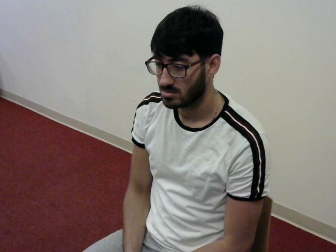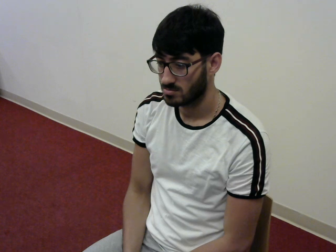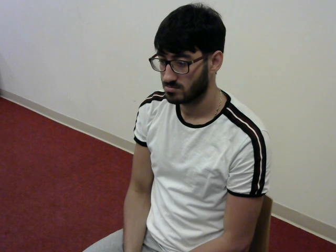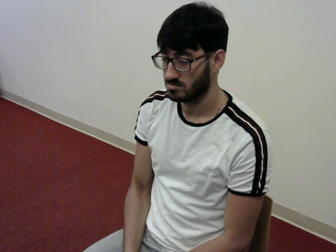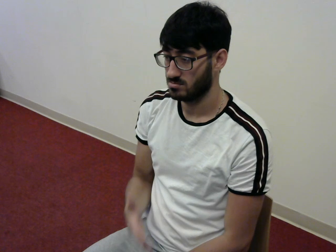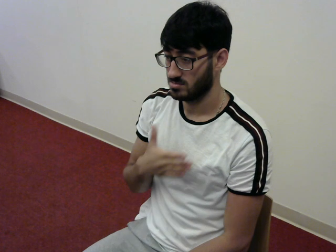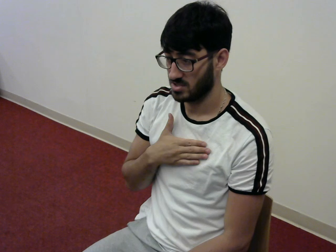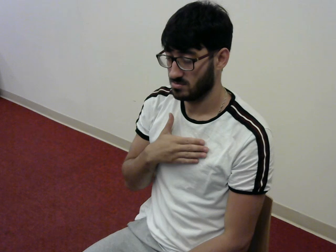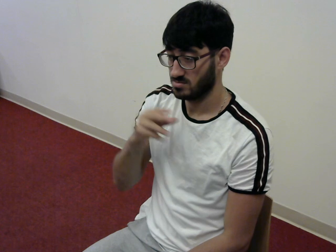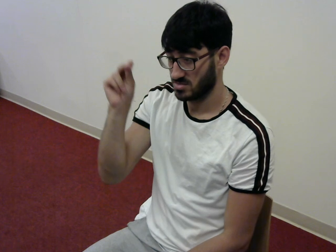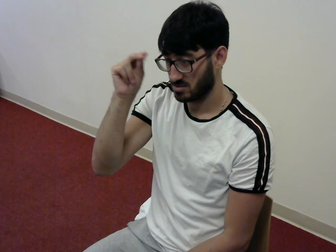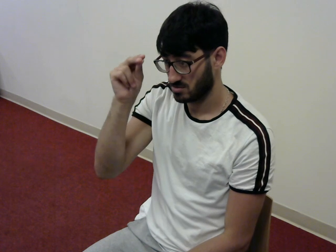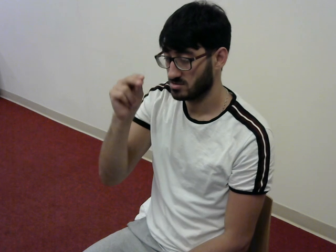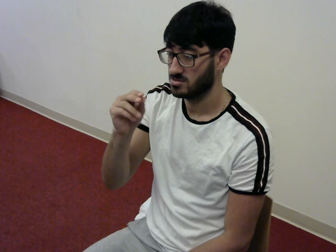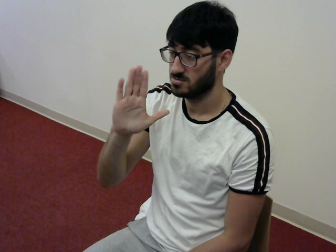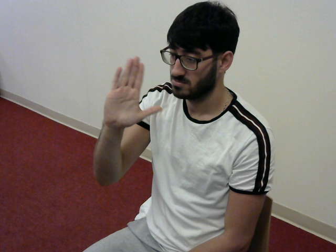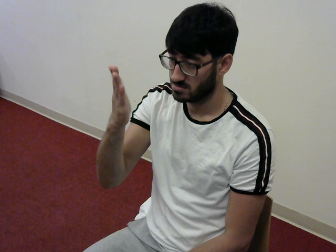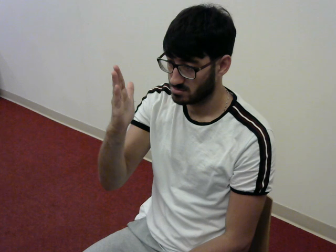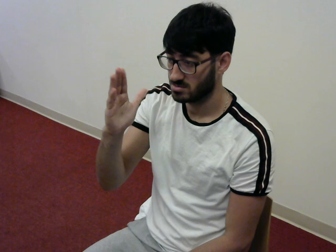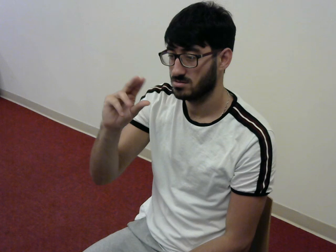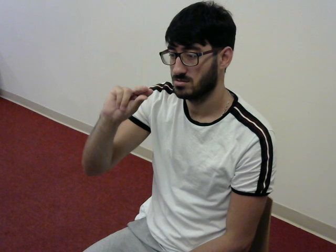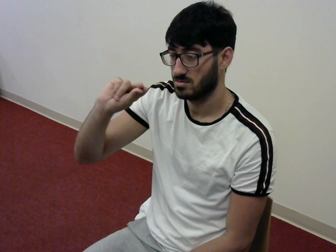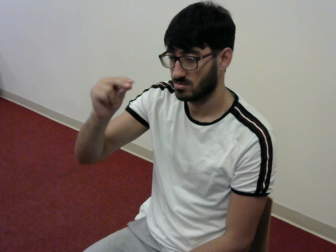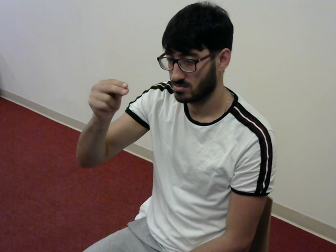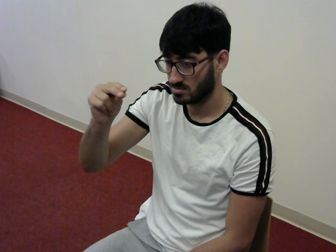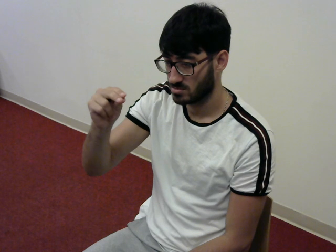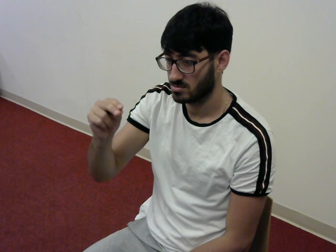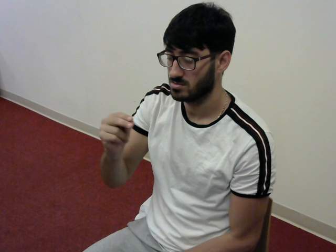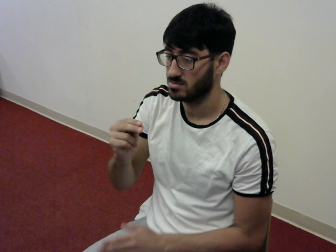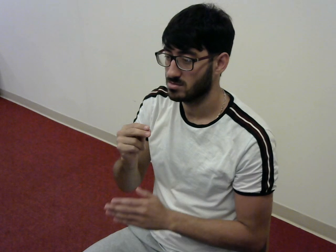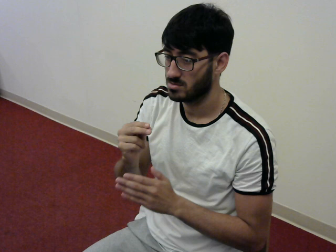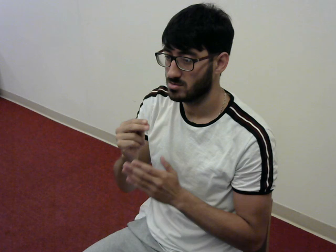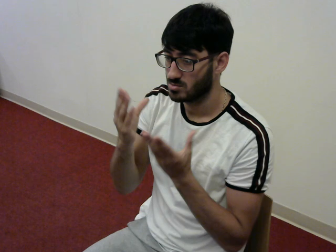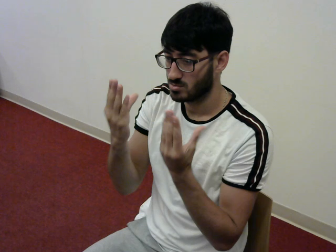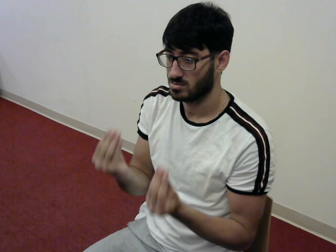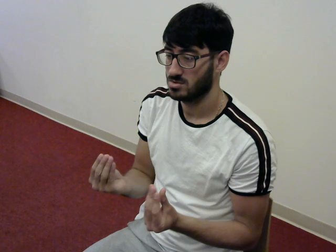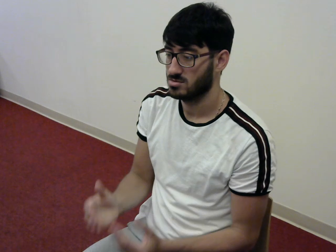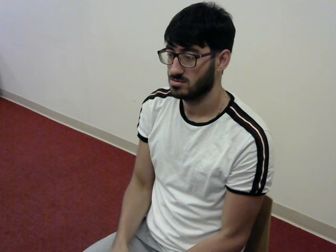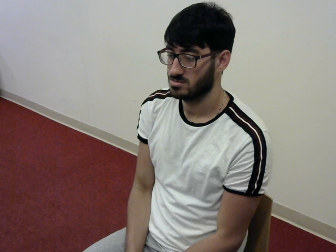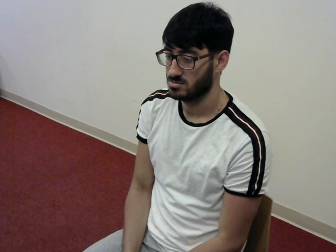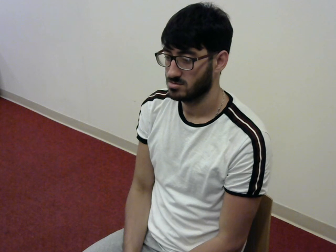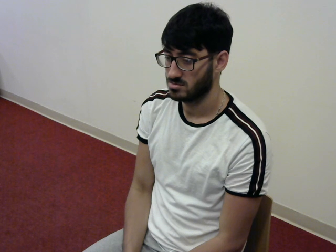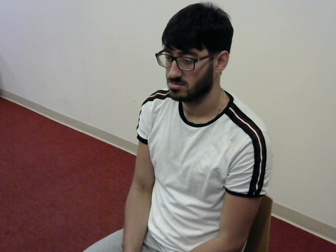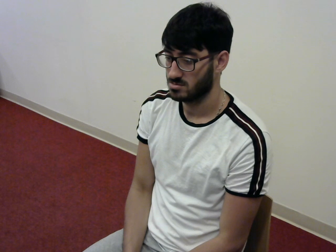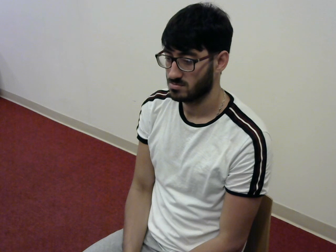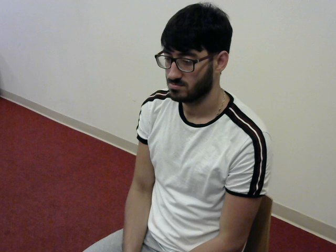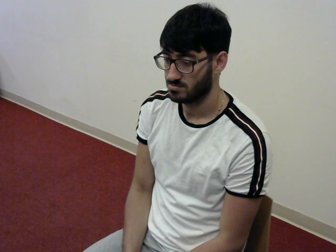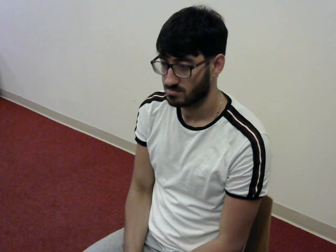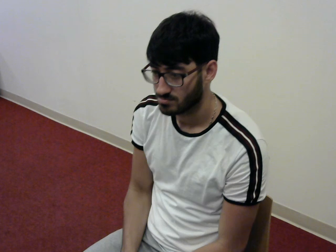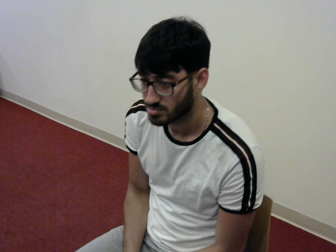Mənim dərslərim 2-ci və 4-cü günlərdir